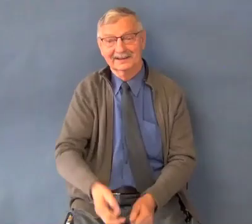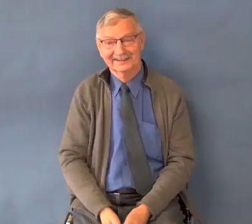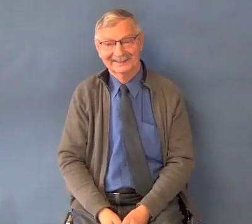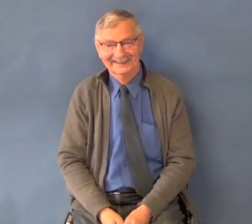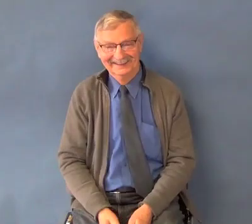I pytam się Ciebie.